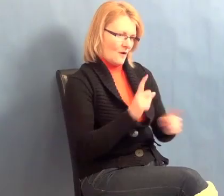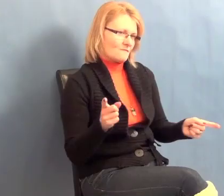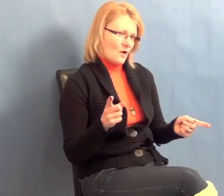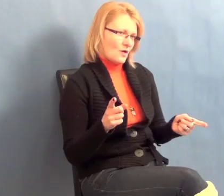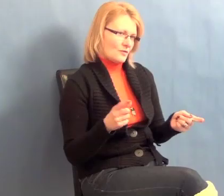Może?